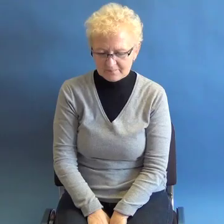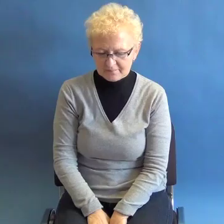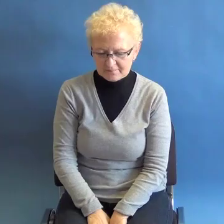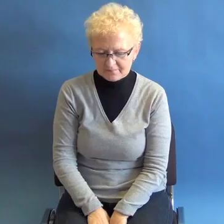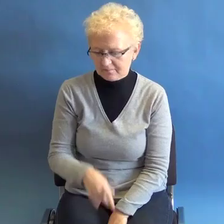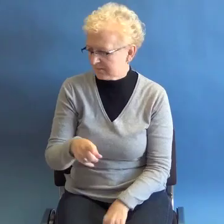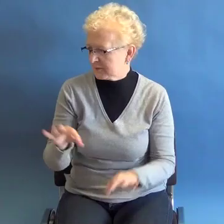To okropne.